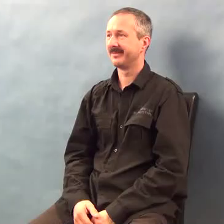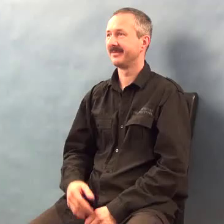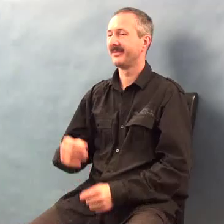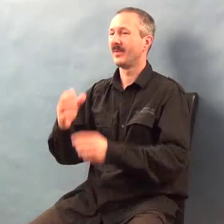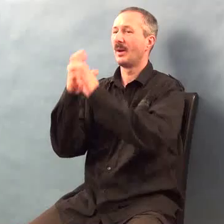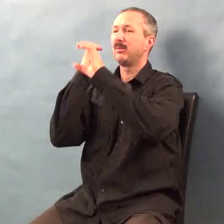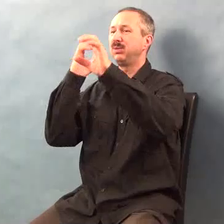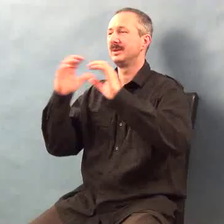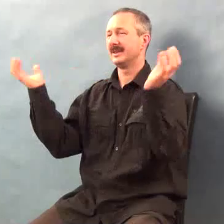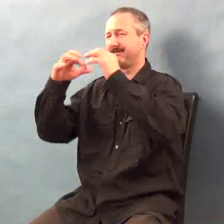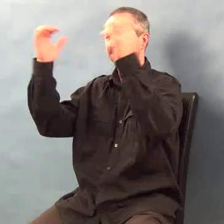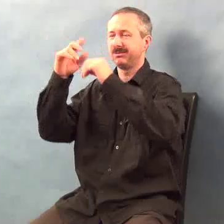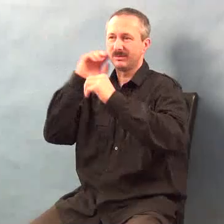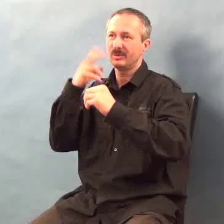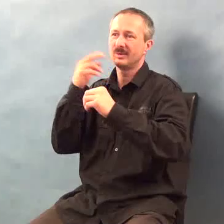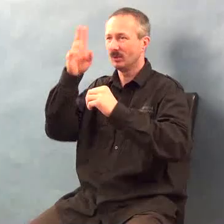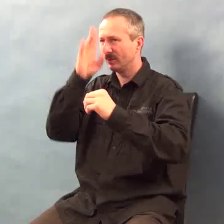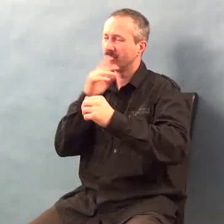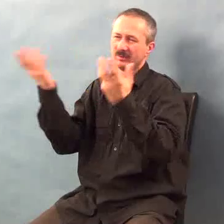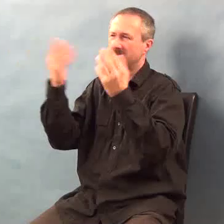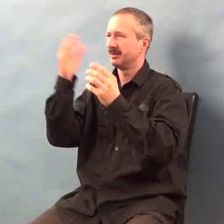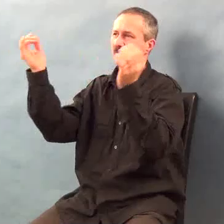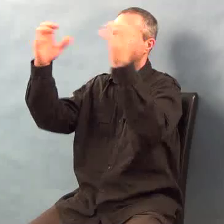Do autobusu wsiadają głusi i słabosłyszący.